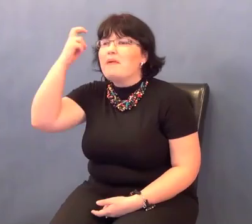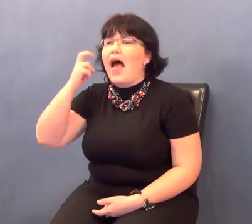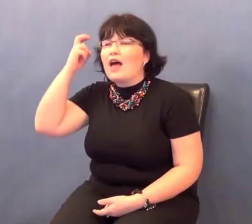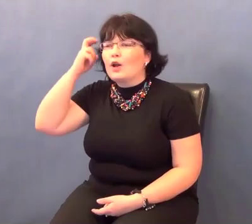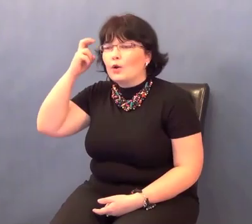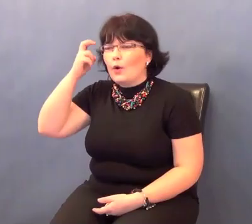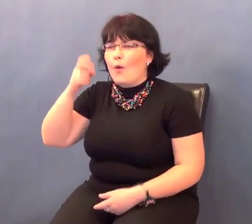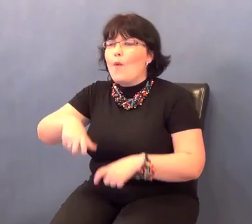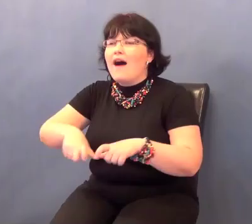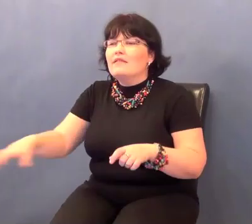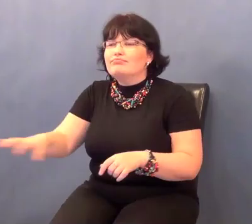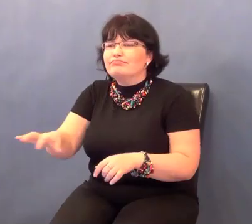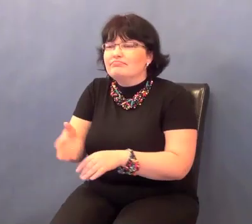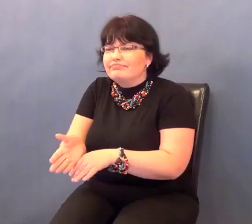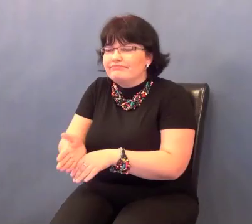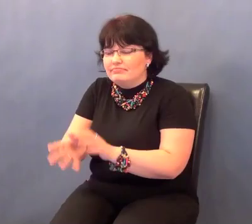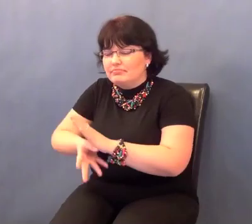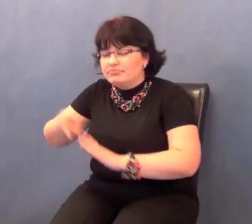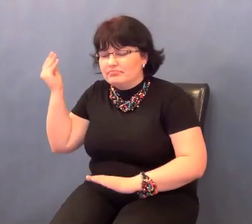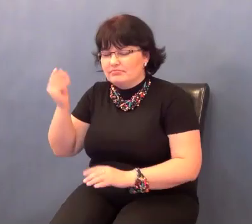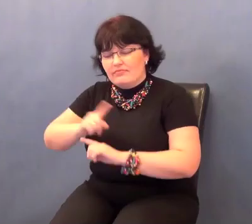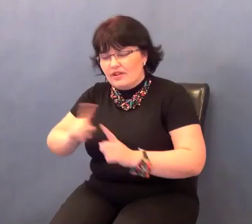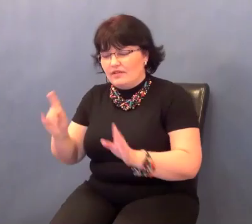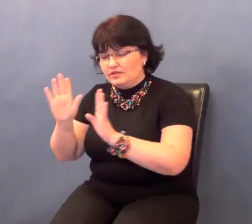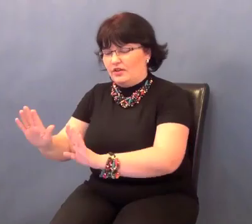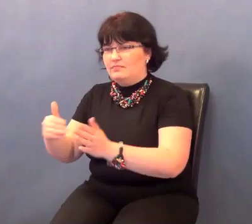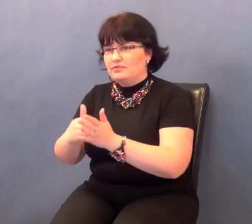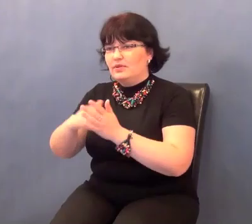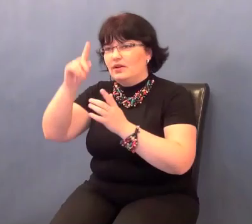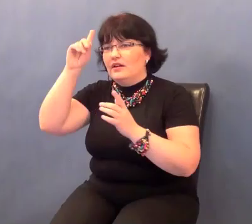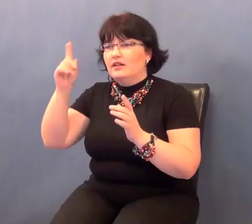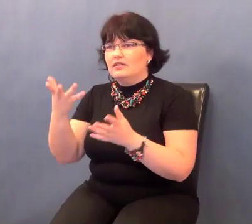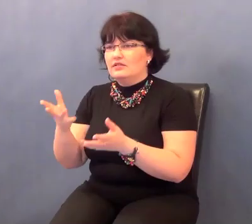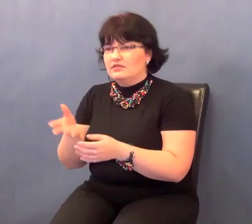Nie wolno odpiłować i ukraść parkowej ławki, ona jest dla wszystkich.